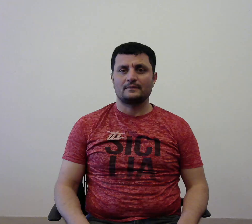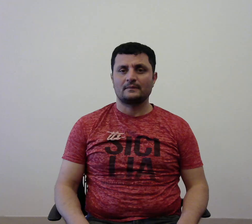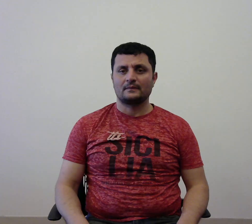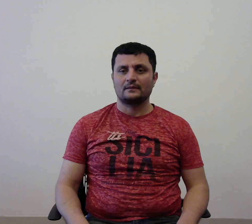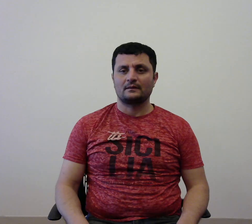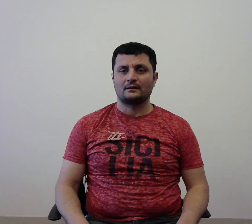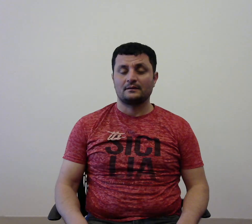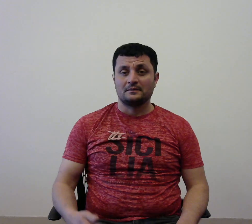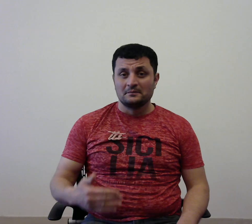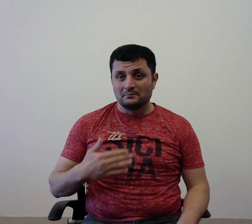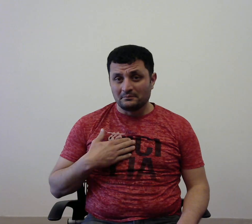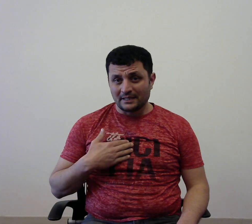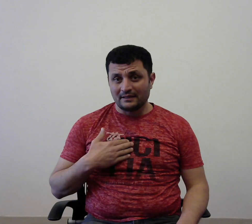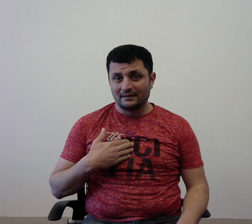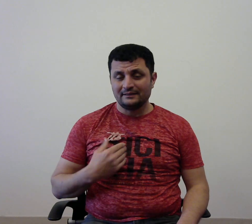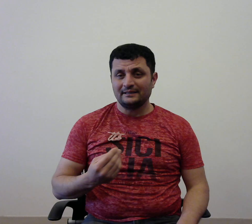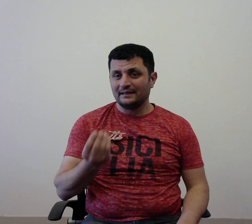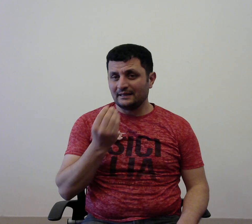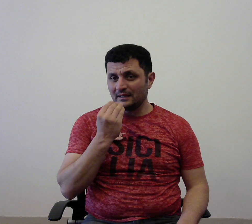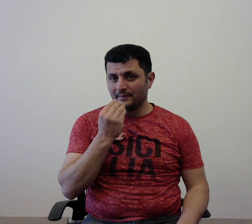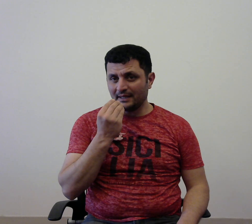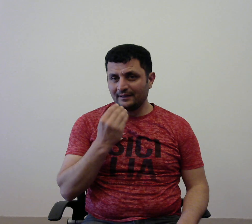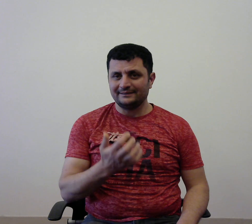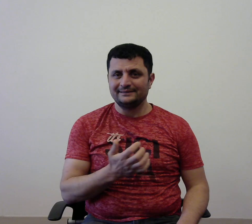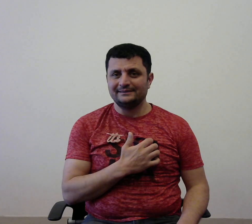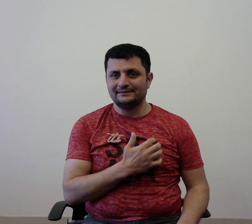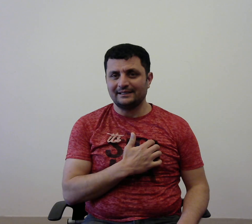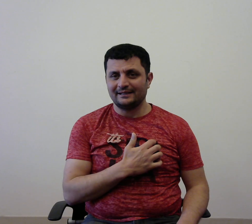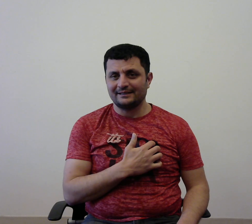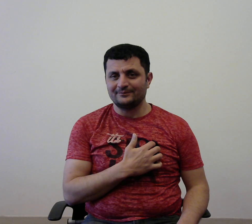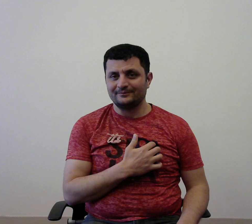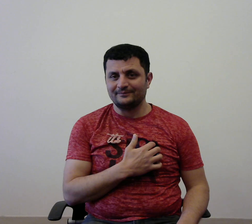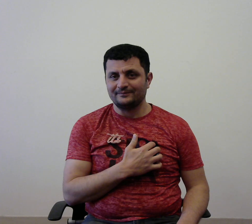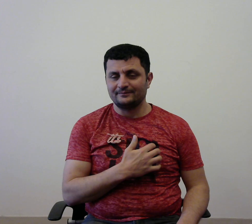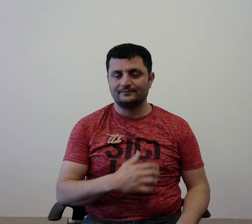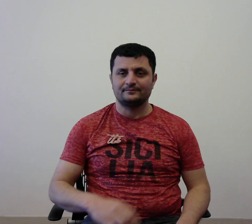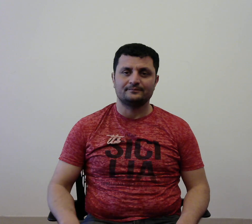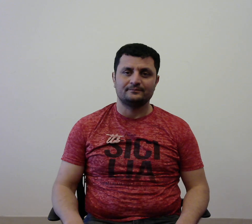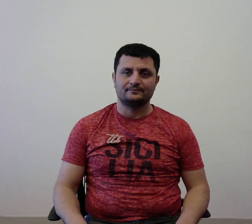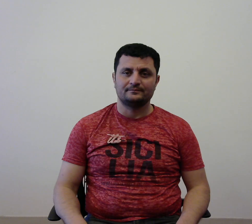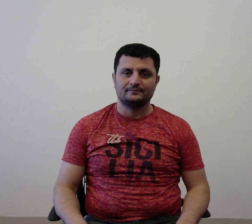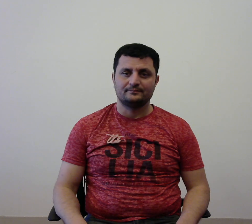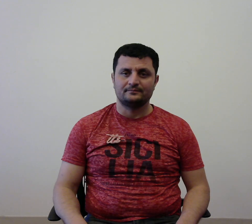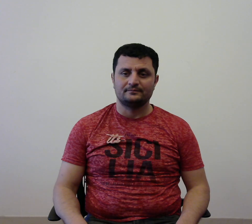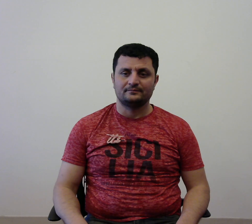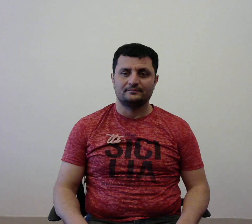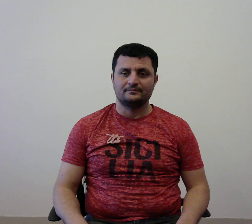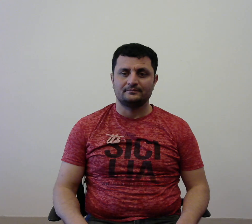Mən yemək istəyirəm